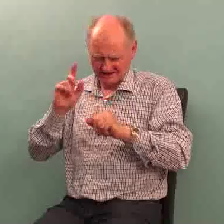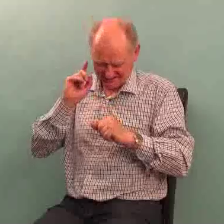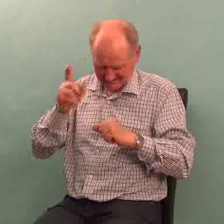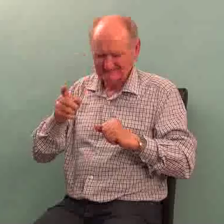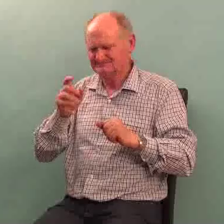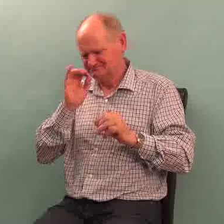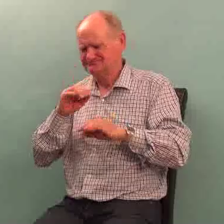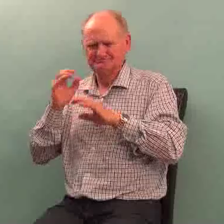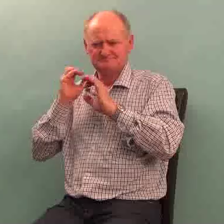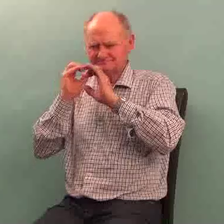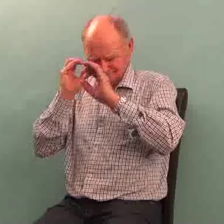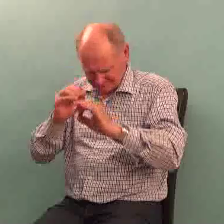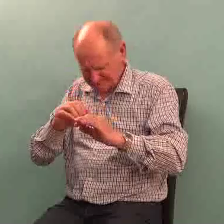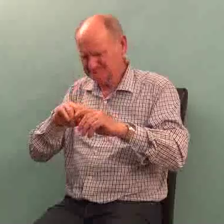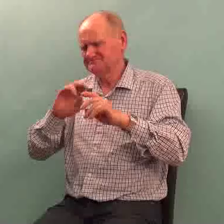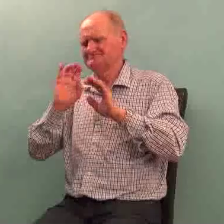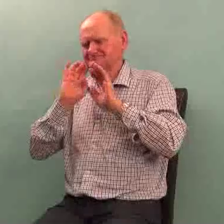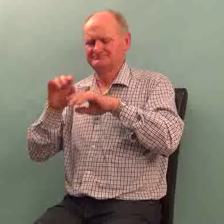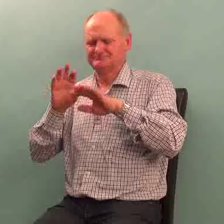Dobrze, jadą tam i wysiadają wszyscy.